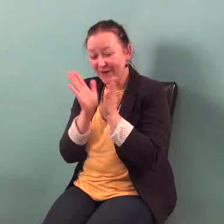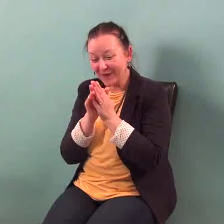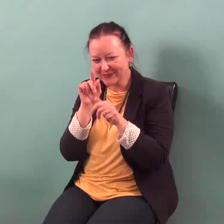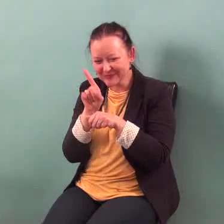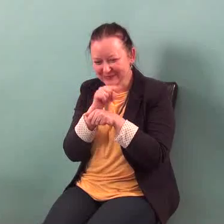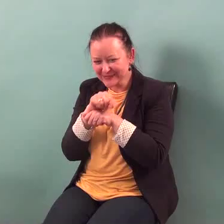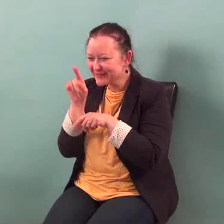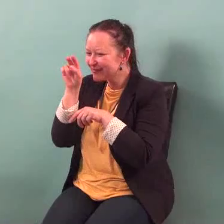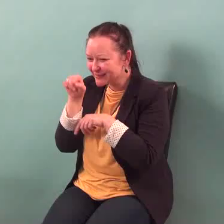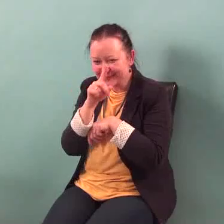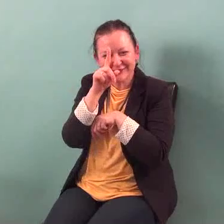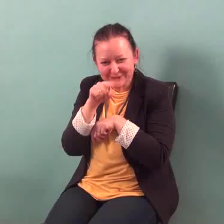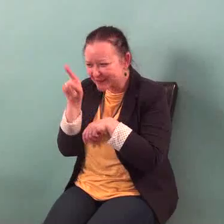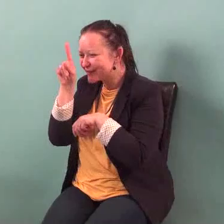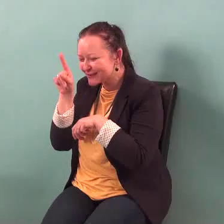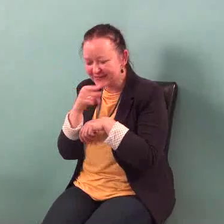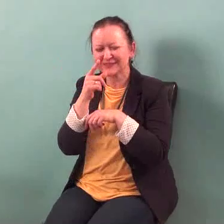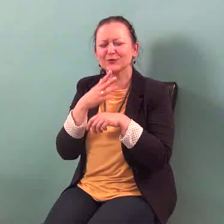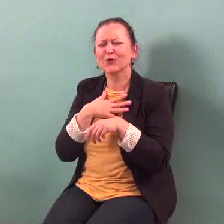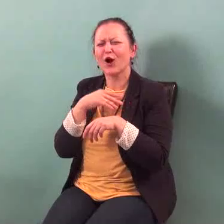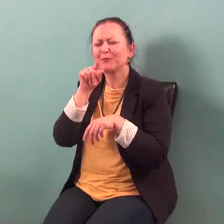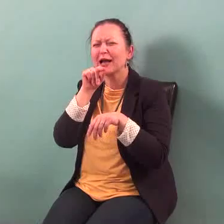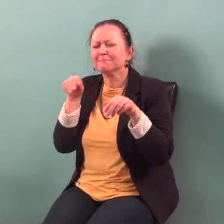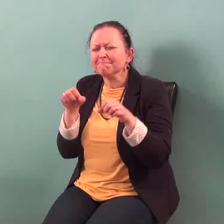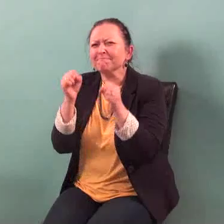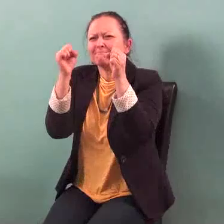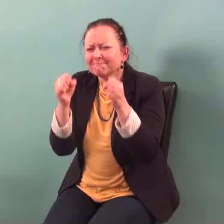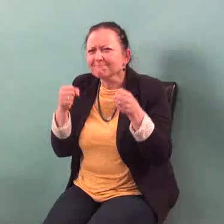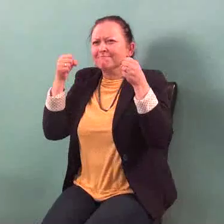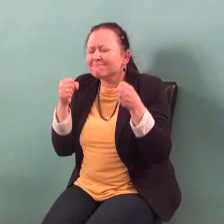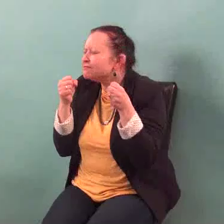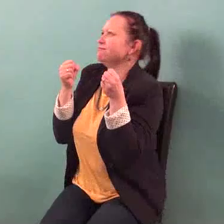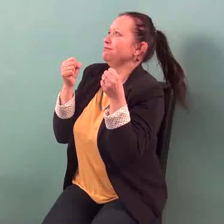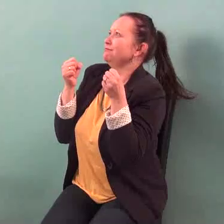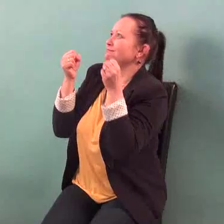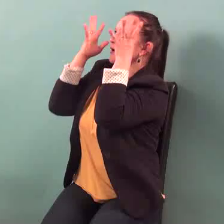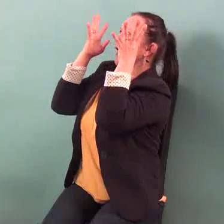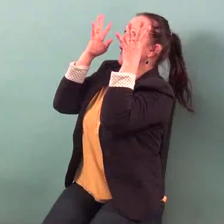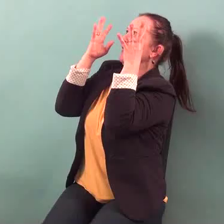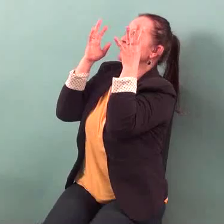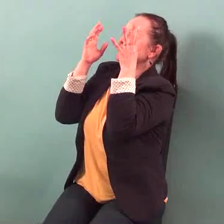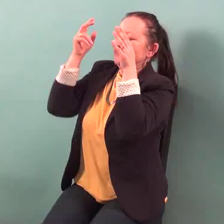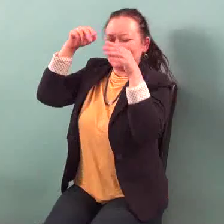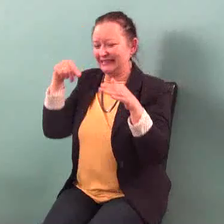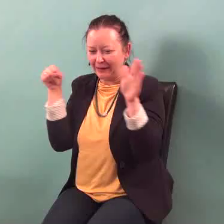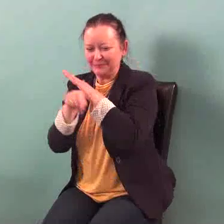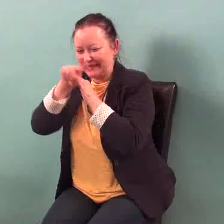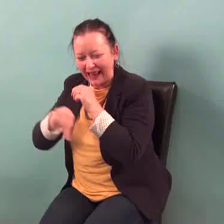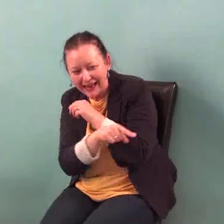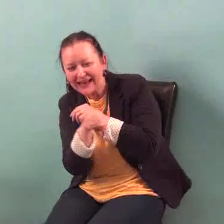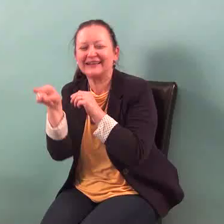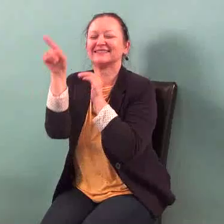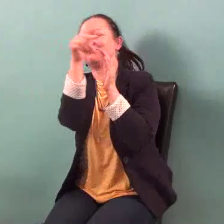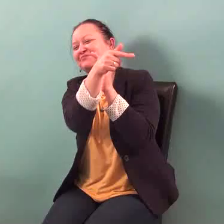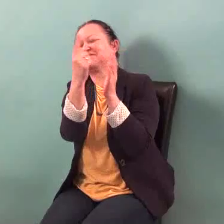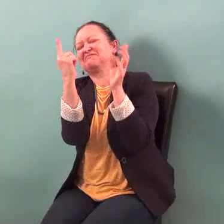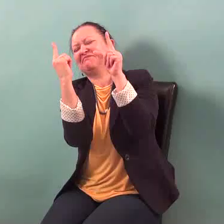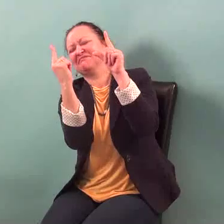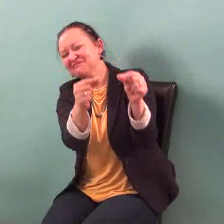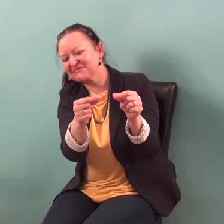Ptaszek huśta się, ale nagle poczuł, że coś jest nie tak, więc odwrócił głową i zobaczył kota tuż obok, przestraszony szybko ucieka do babci.